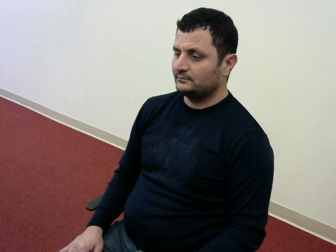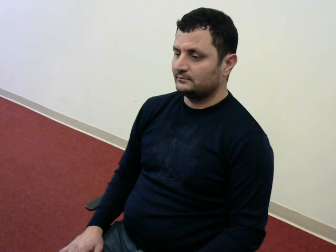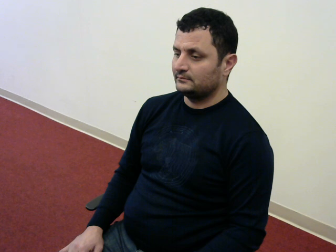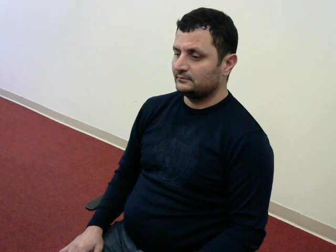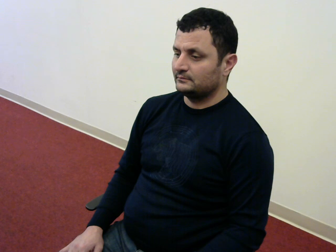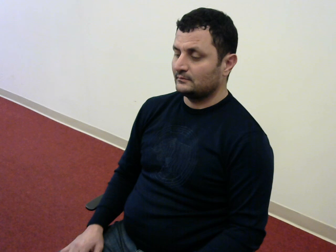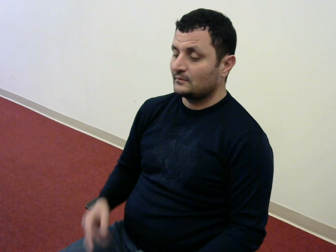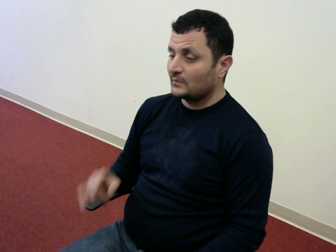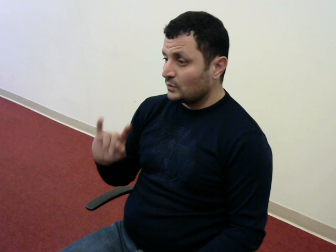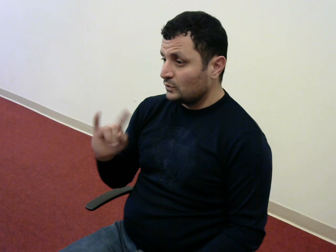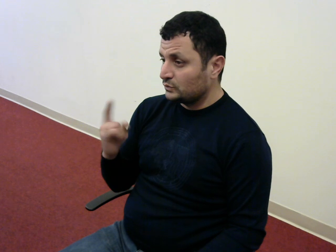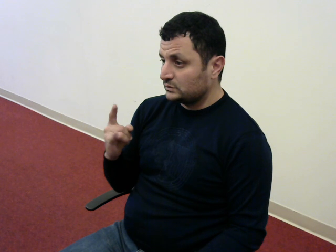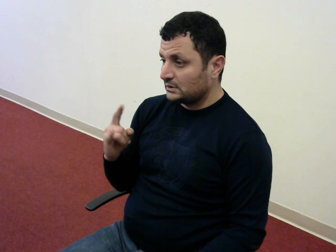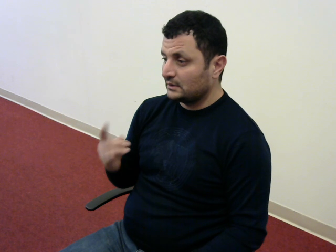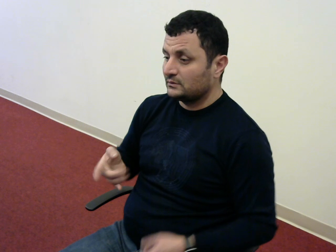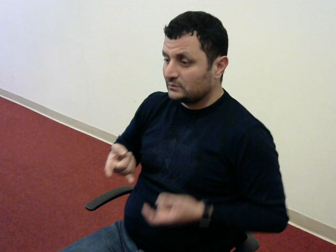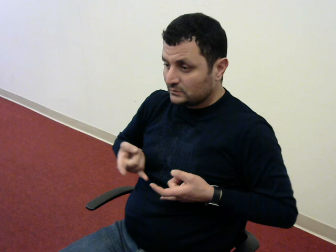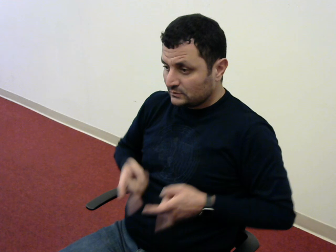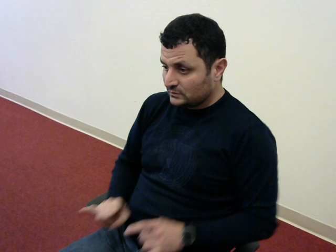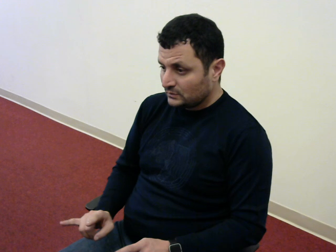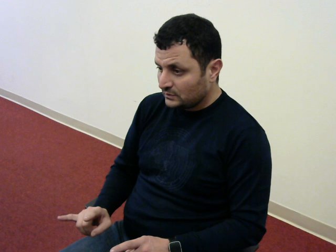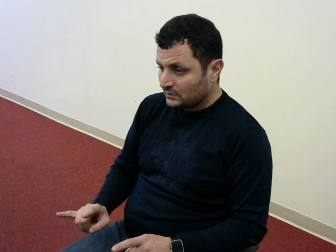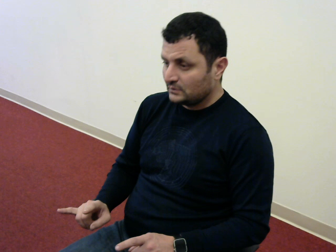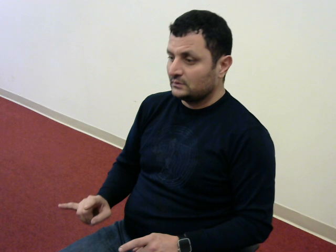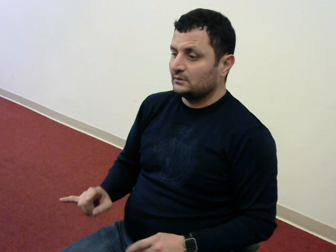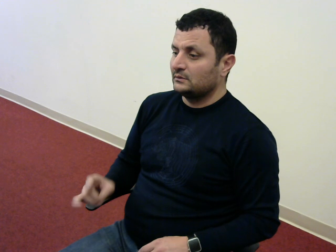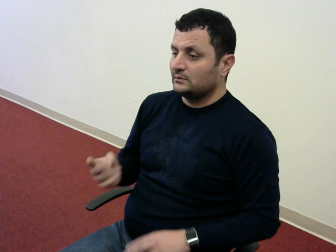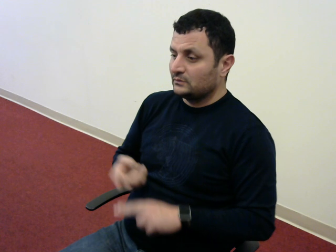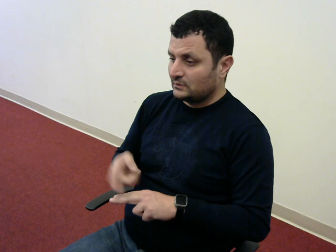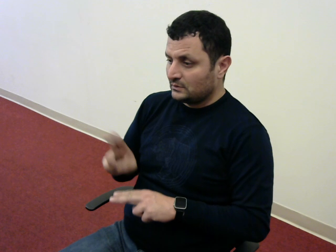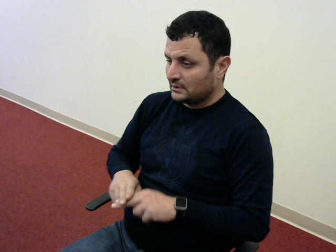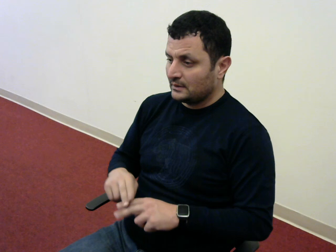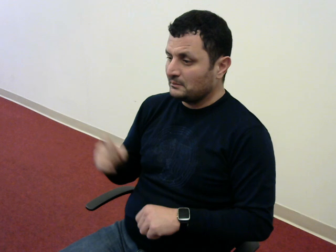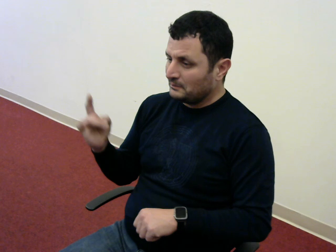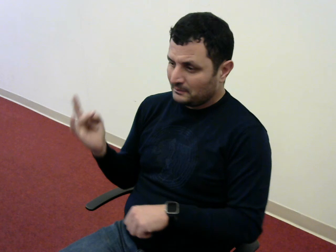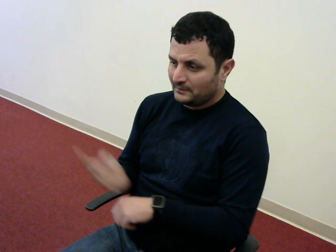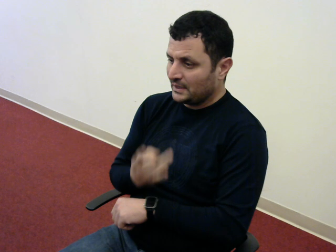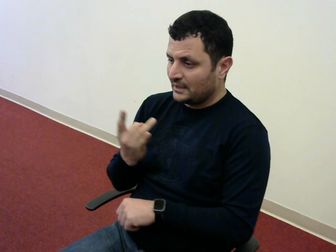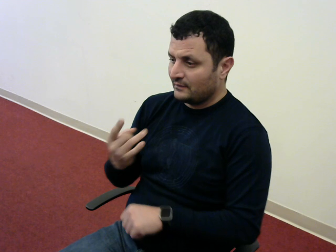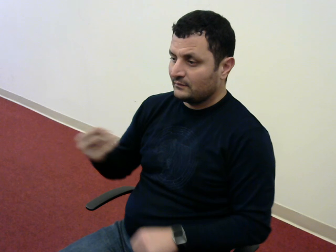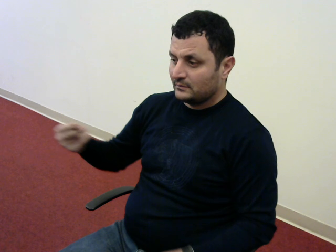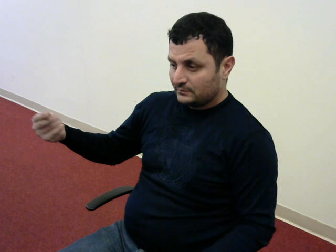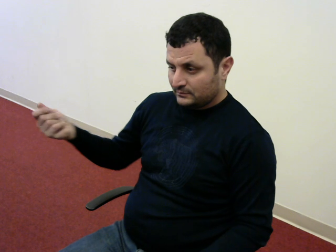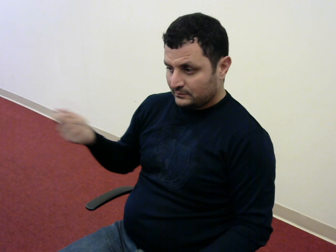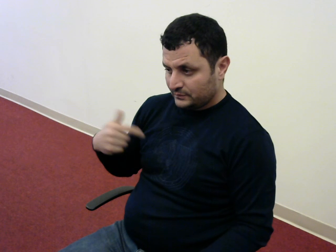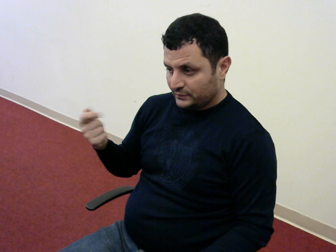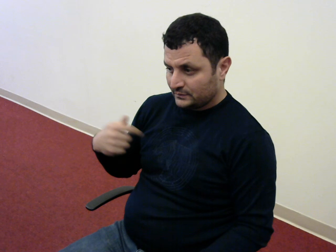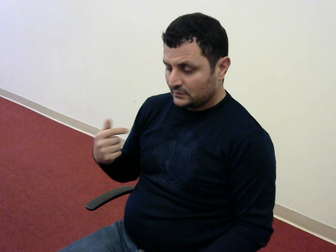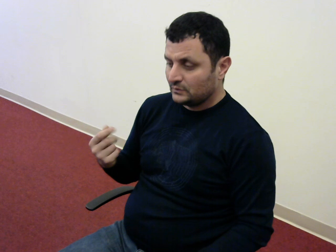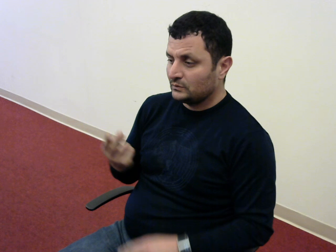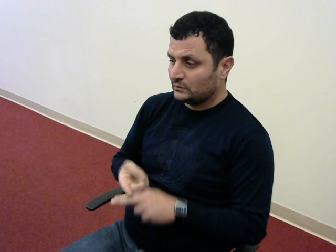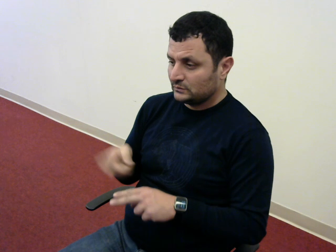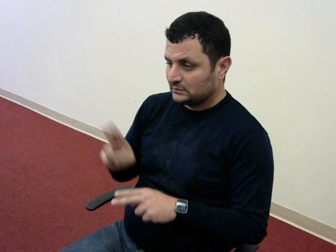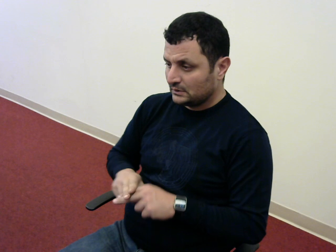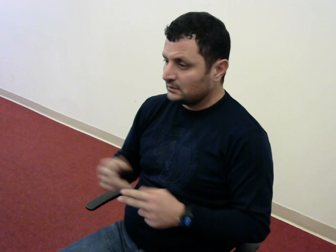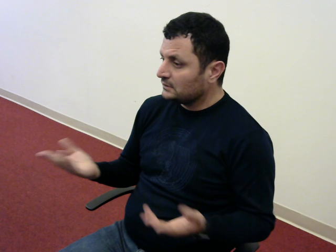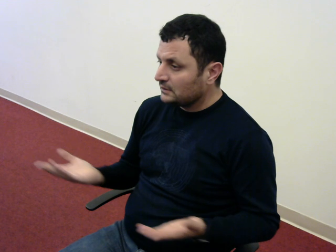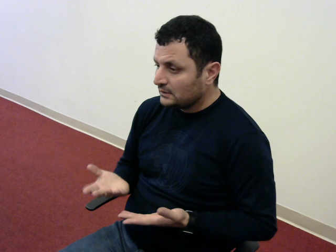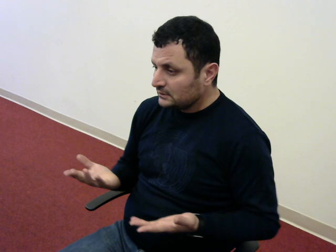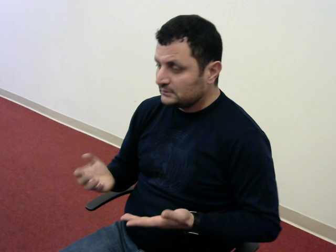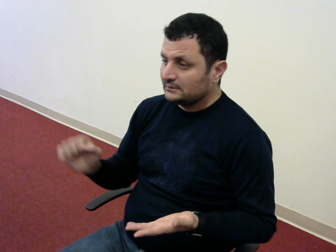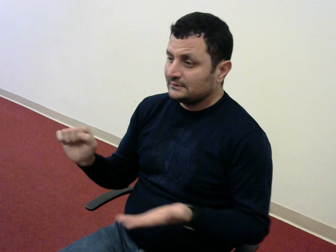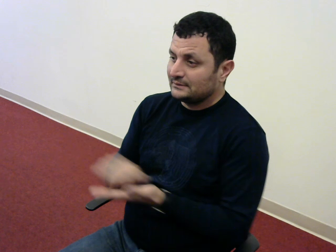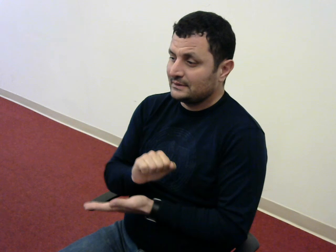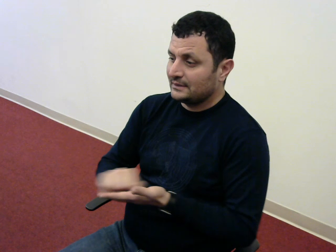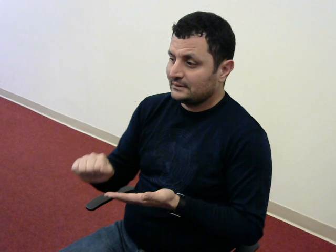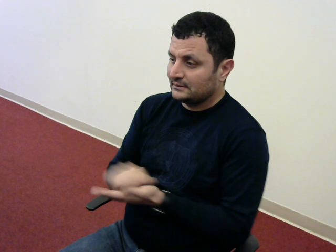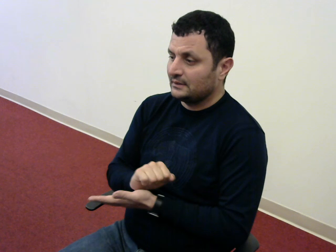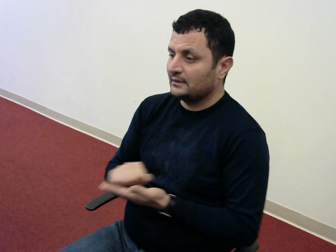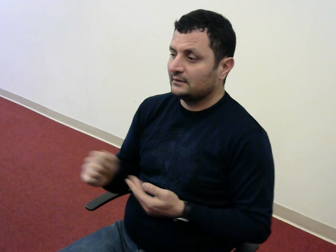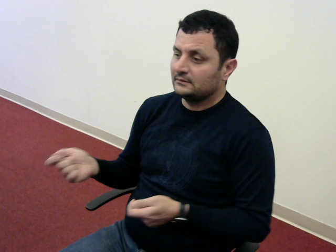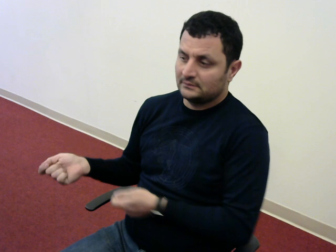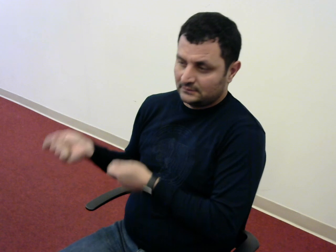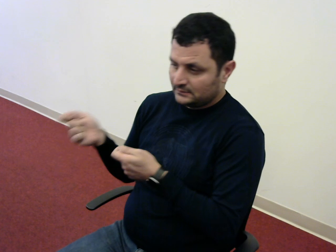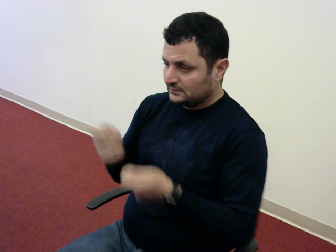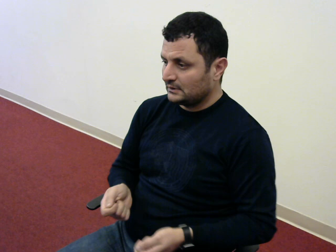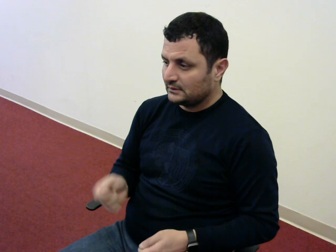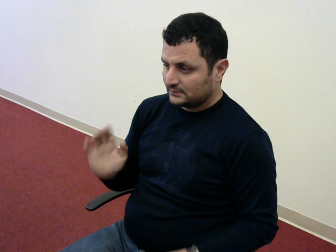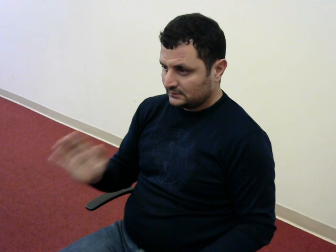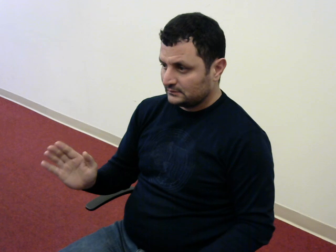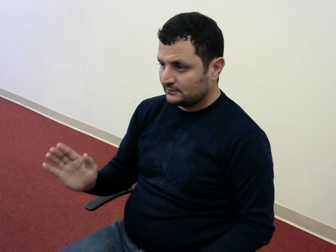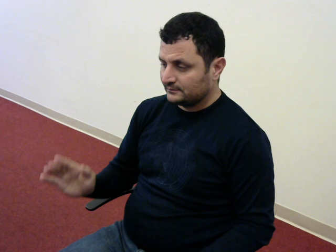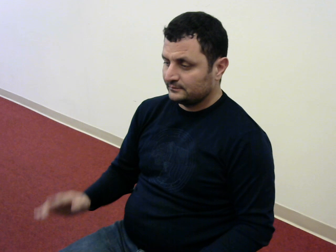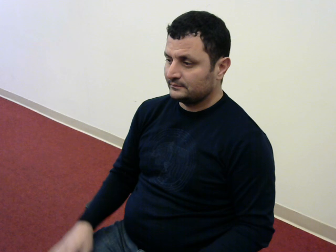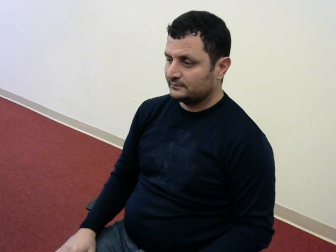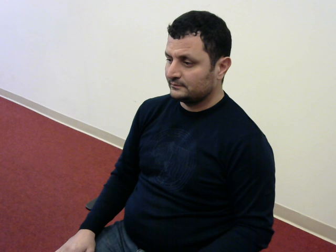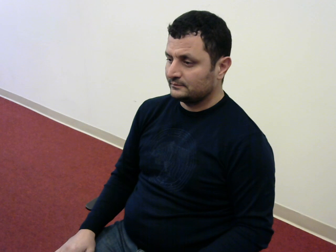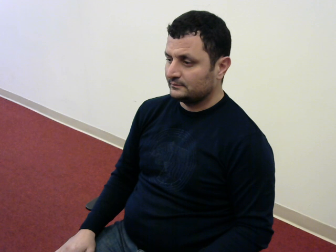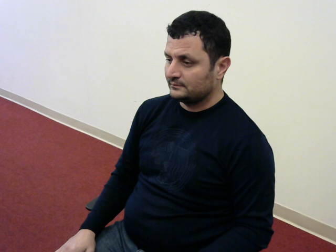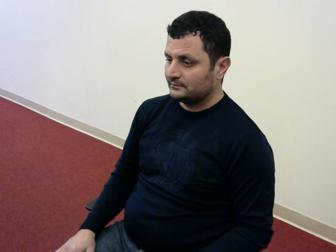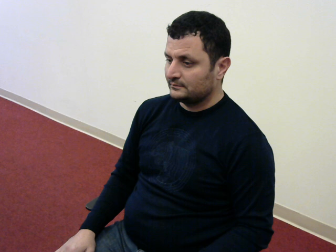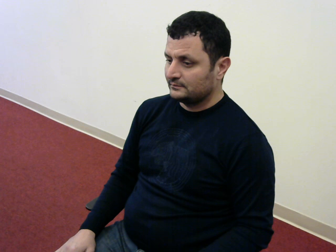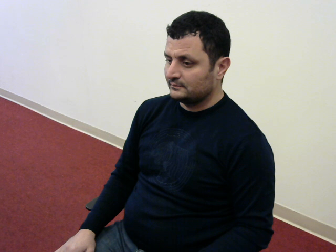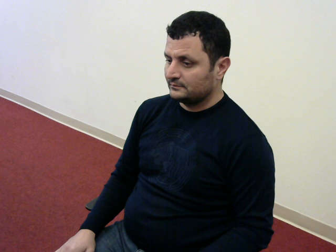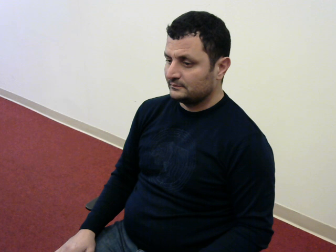Uşağın doğulmasına görə birdəfəlik müavinət üçün hansı sənədləri gətirməliyəm?